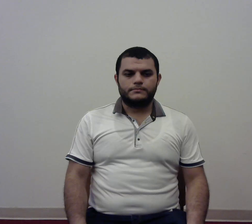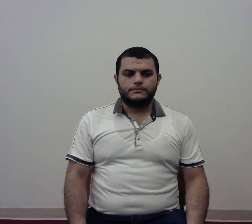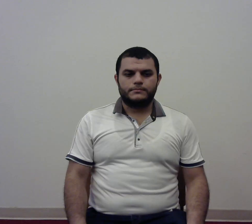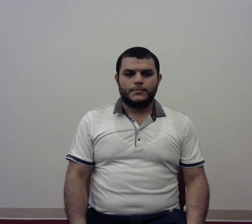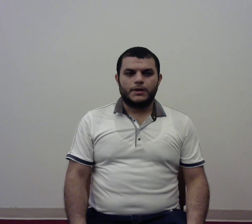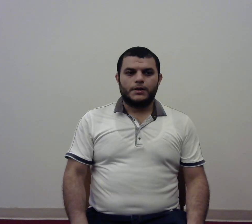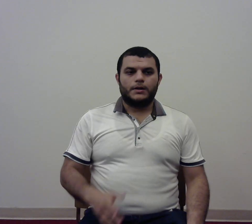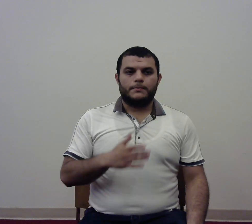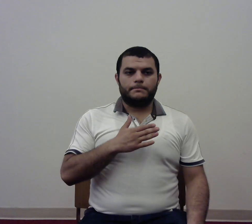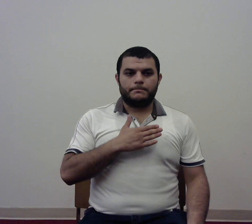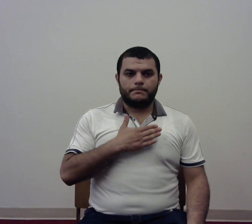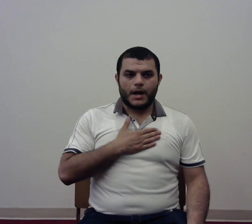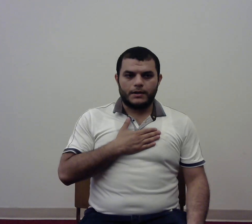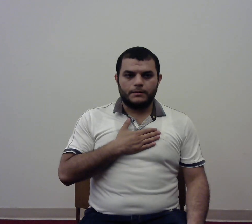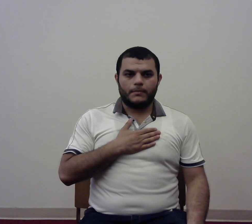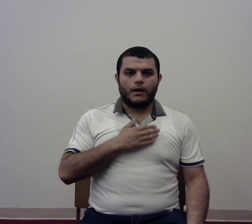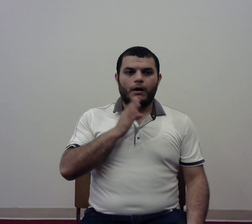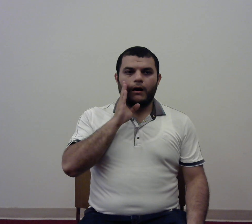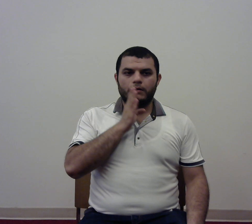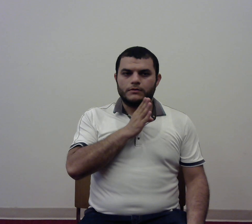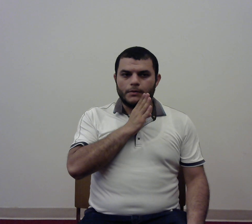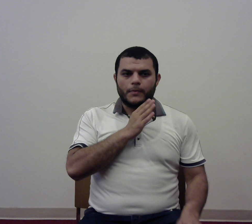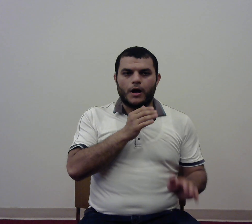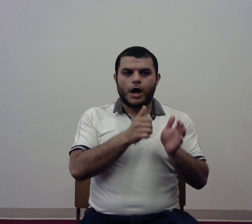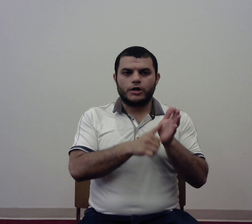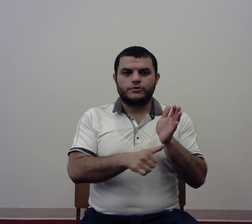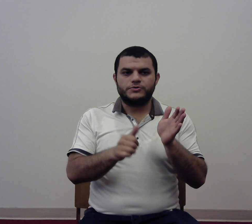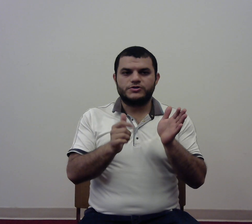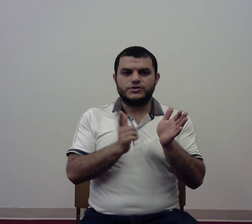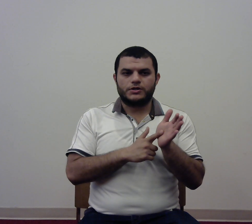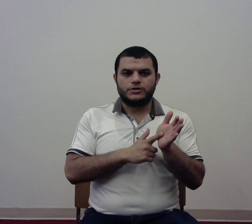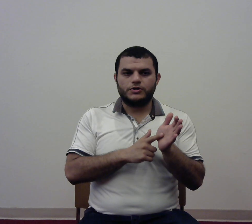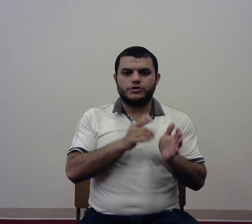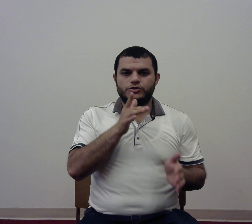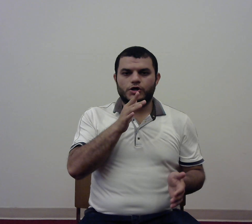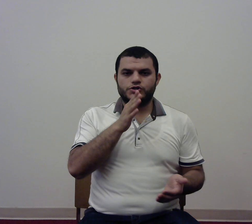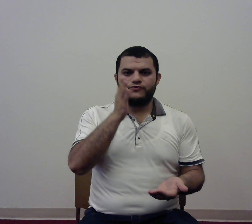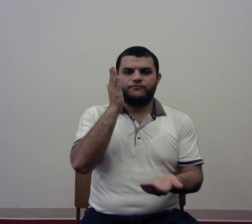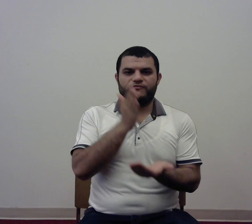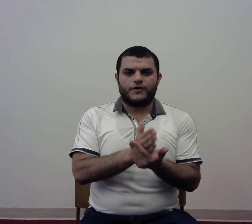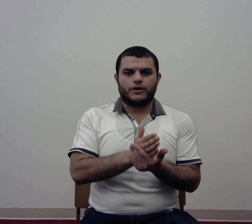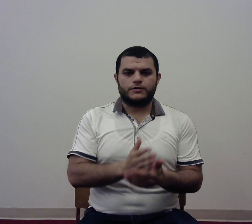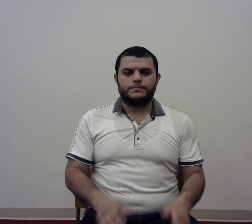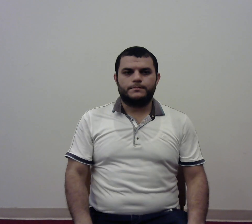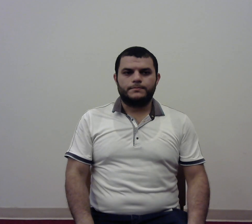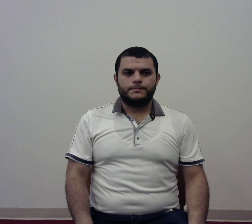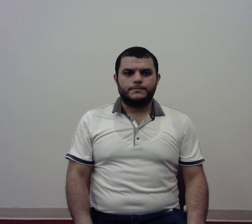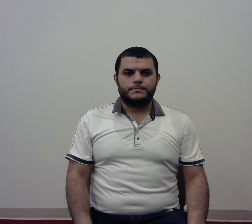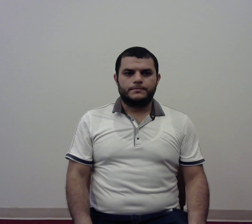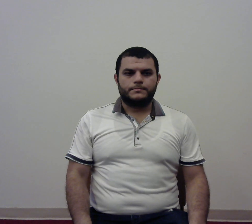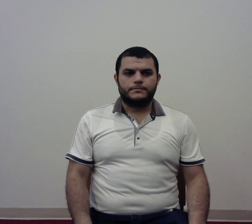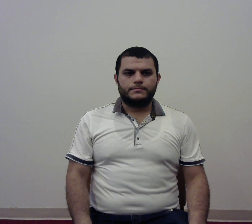Mənim anamın 67 yaşı var